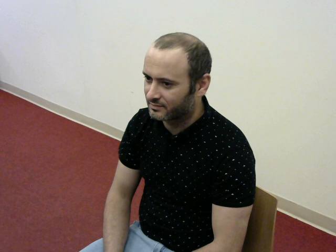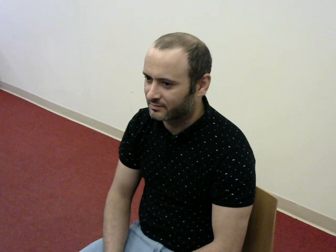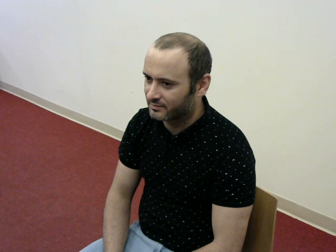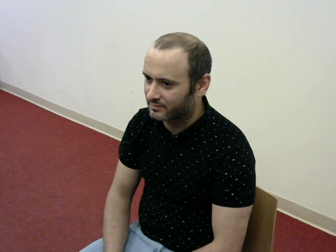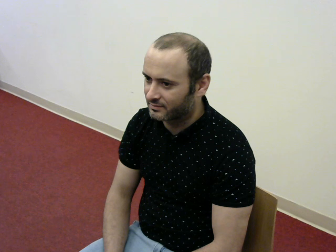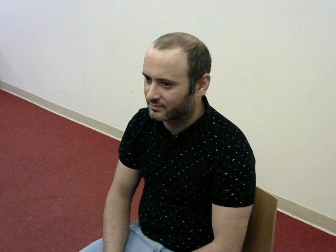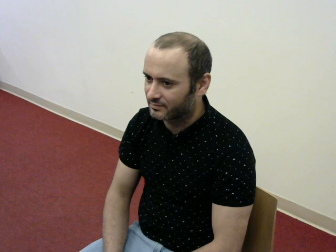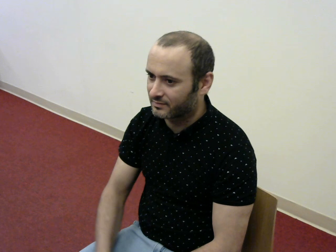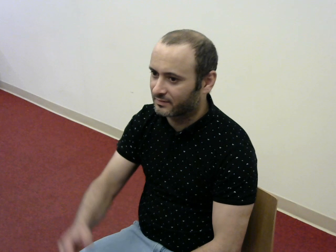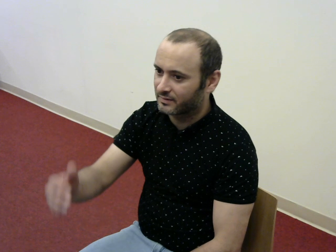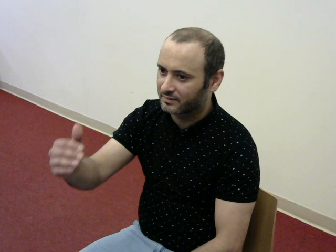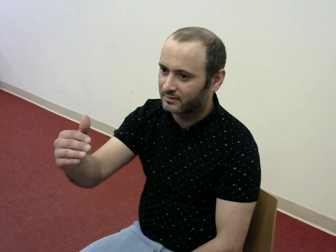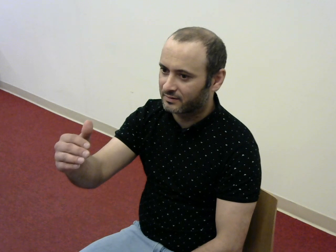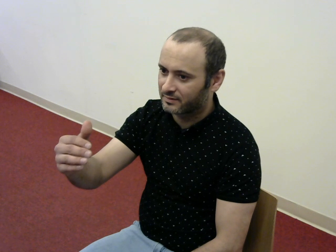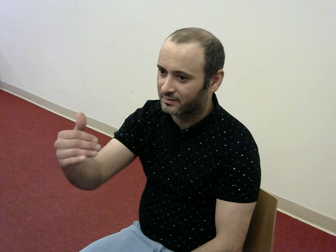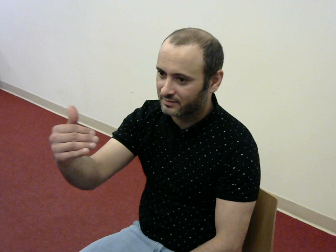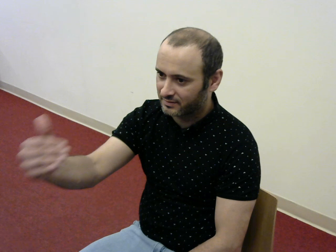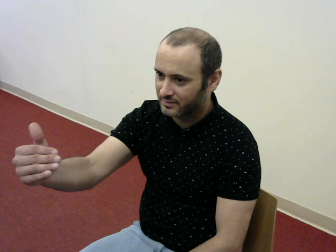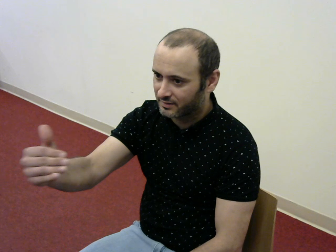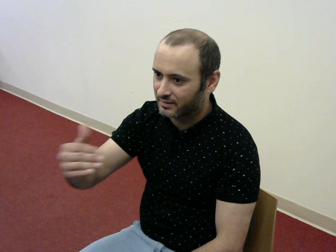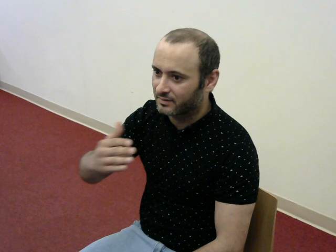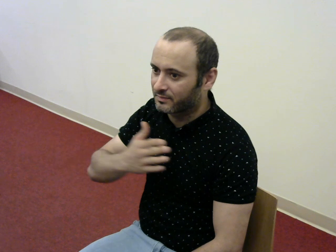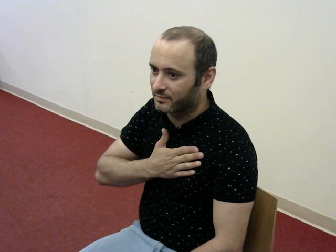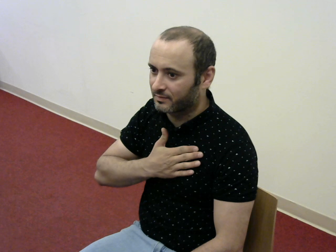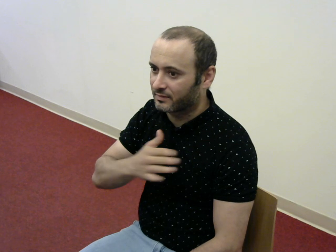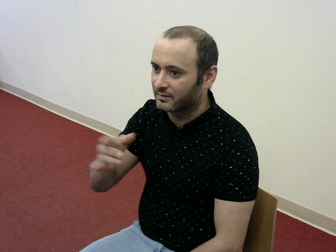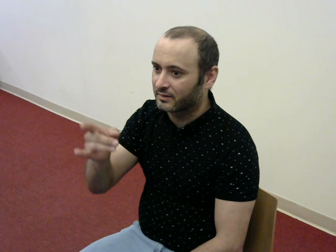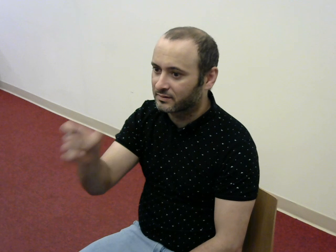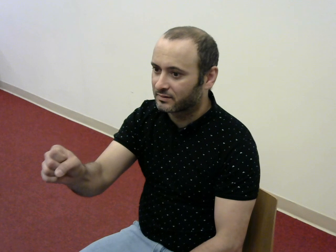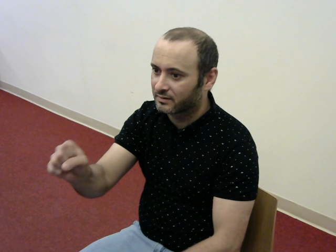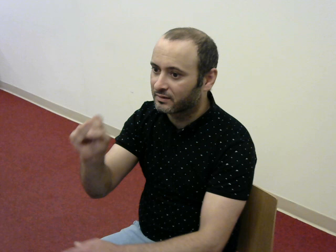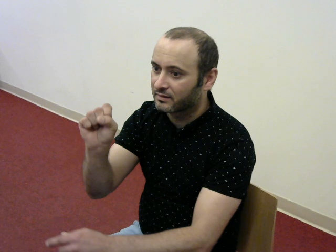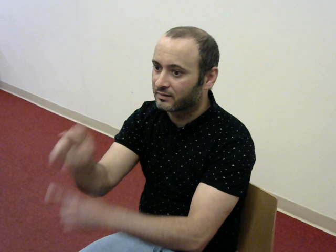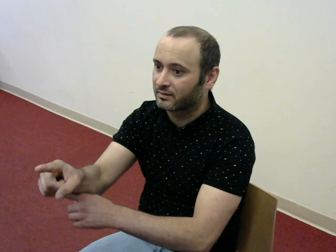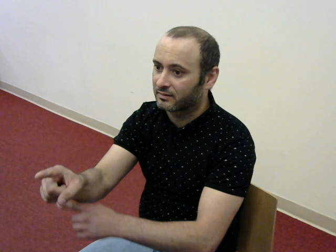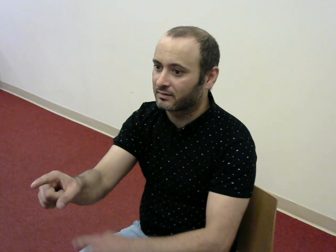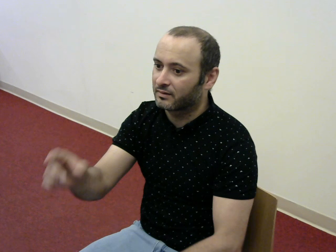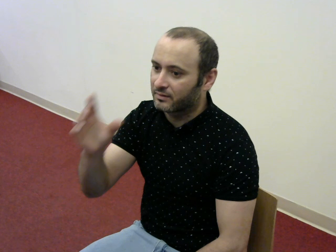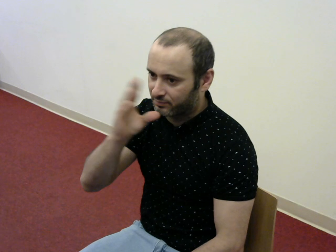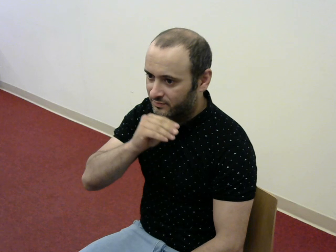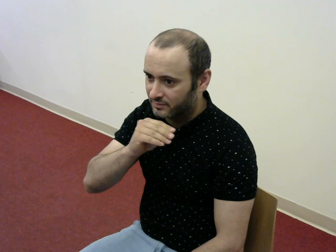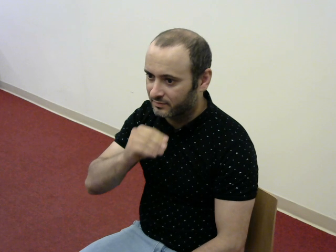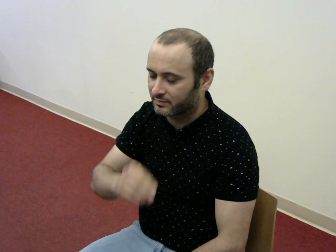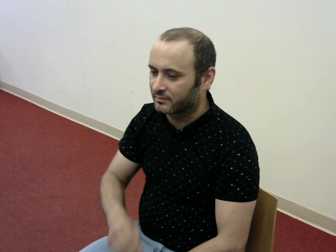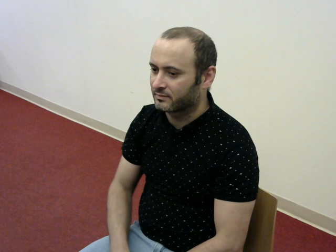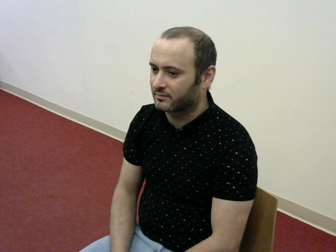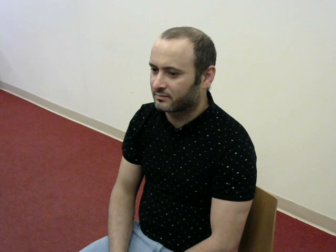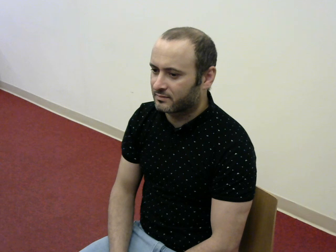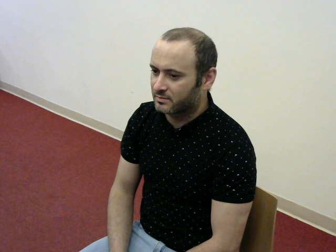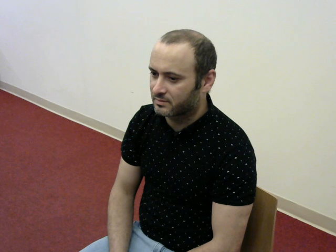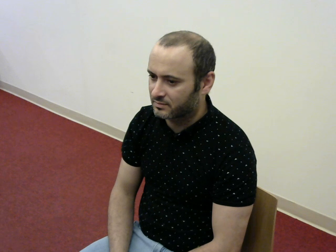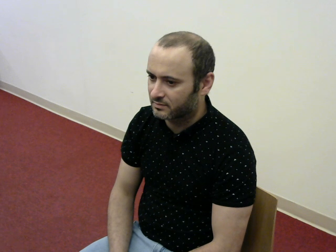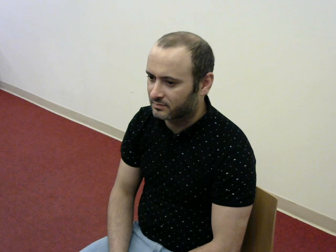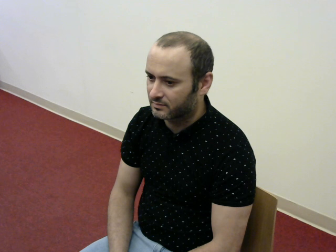Siz mənə taksi sifariş edə bilərsinizmi?